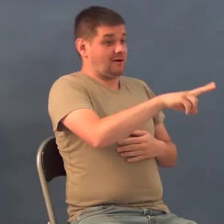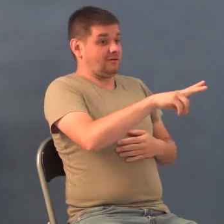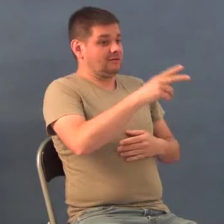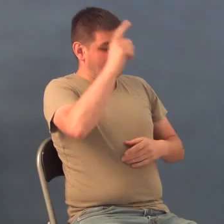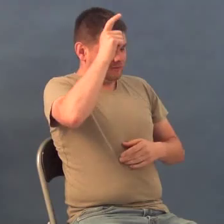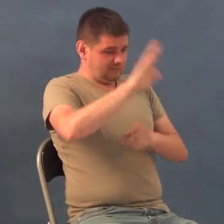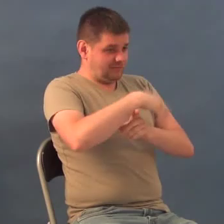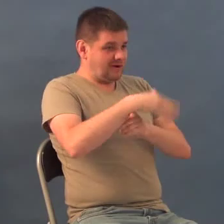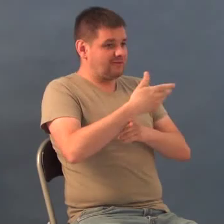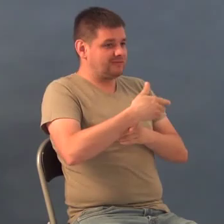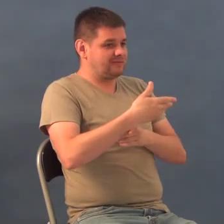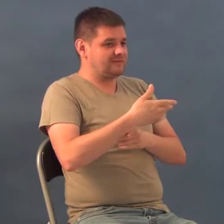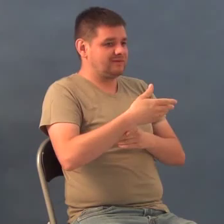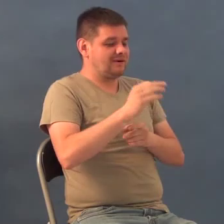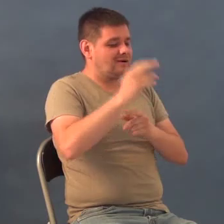Ktoś patrzy i widzi, że nie ma w tym ubraniu człowieka, jest pusto.